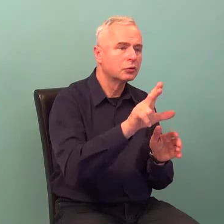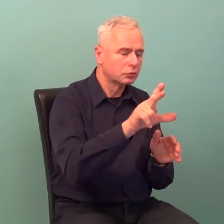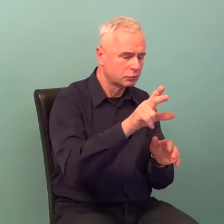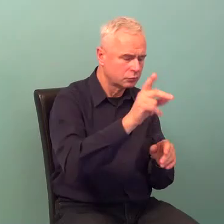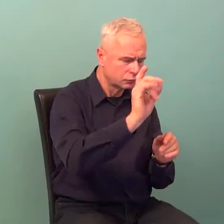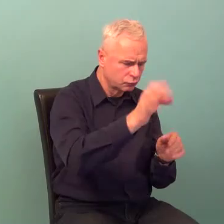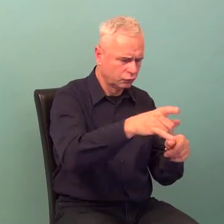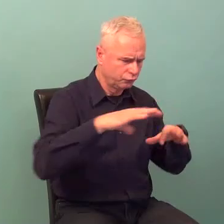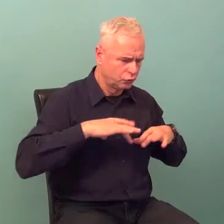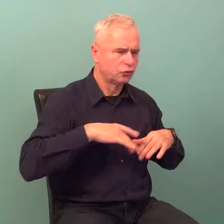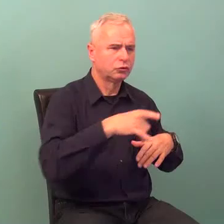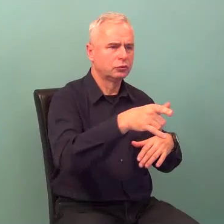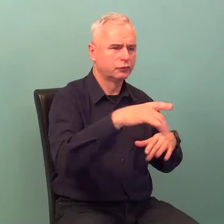Dobrze, masz wtedy wolne.